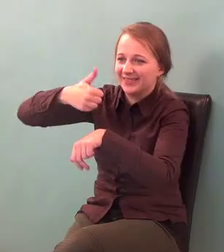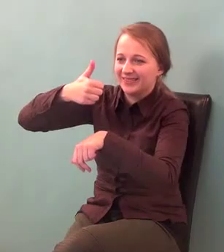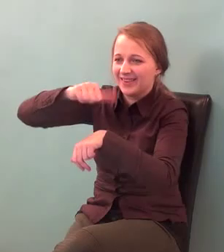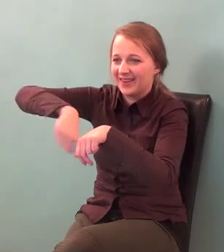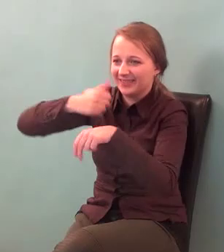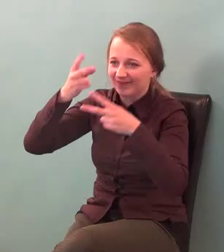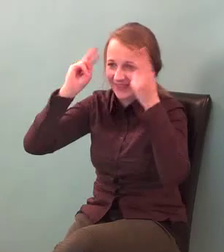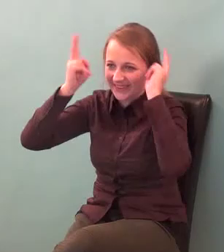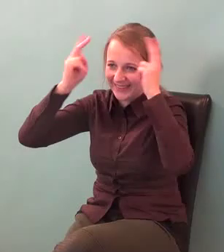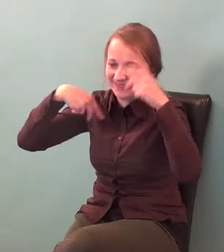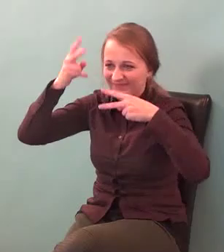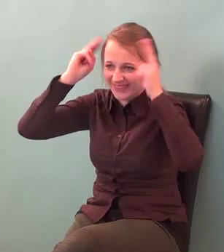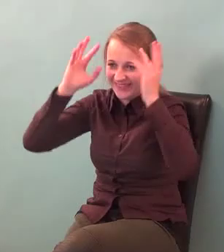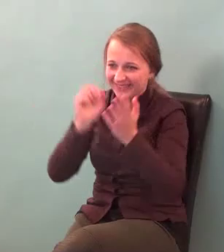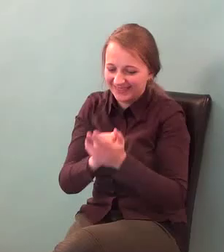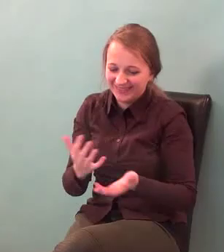Przez jedną godzinę będę zajęta u fryzjera.